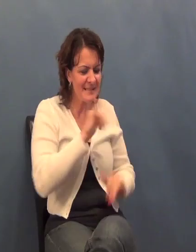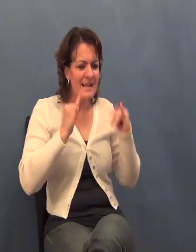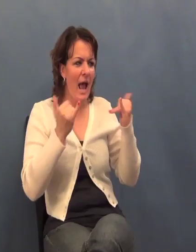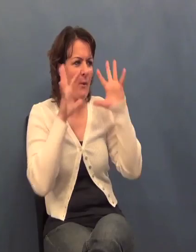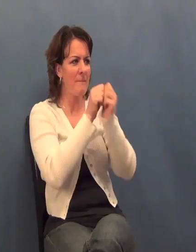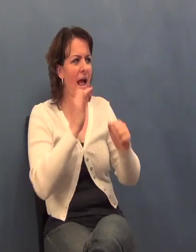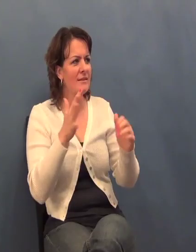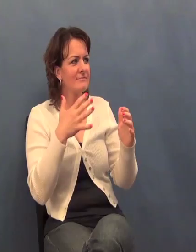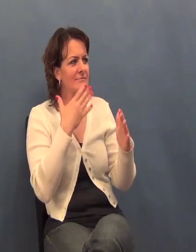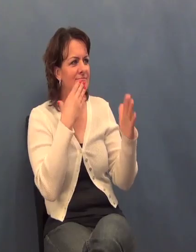Jak mu się odpłacić?